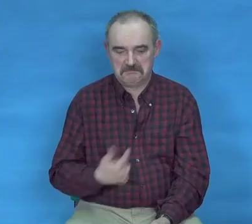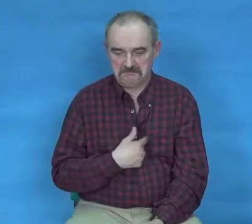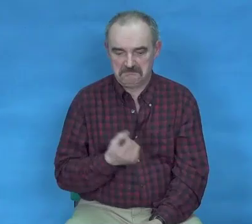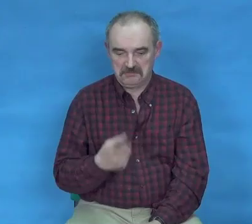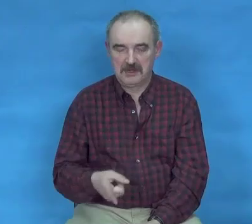Dla mnie to coś dziwnego.